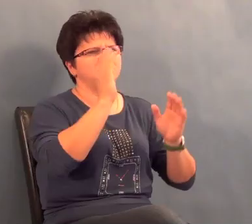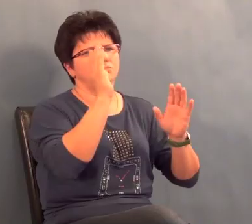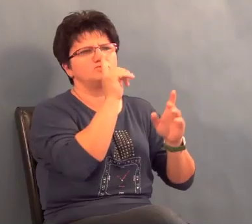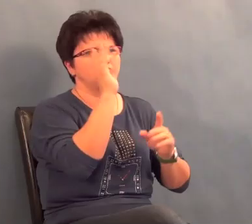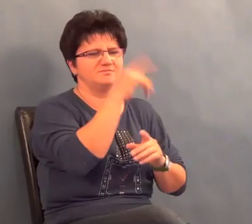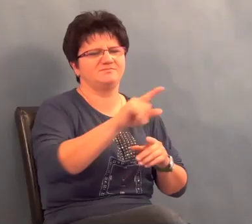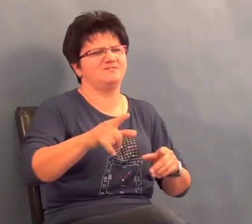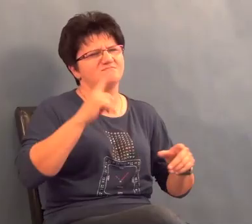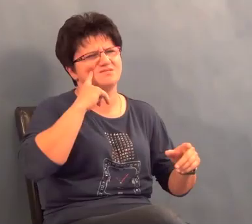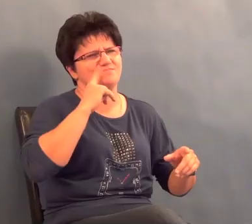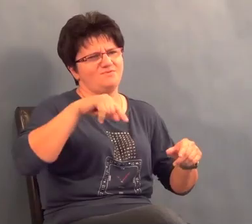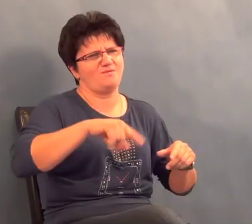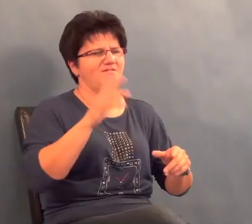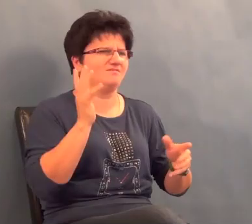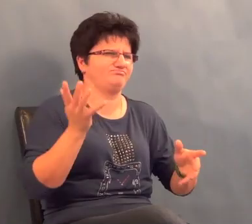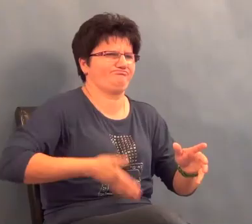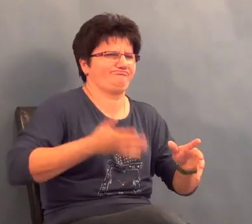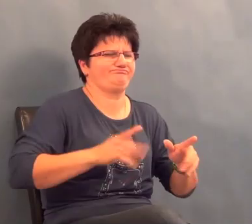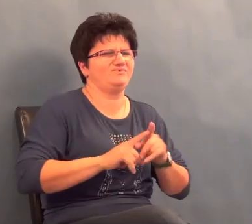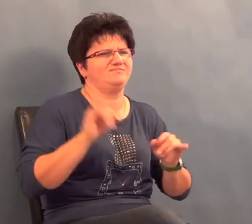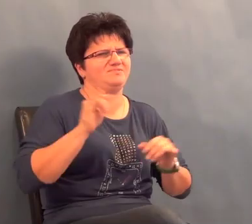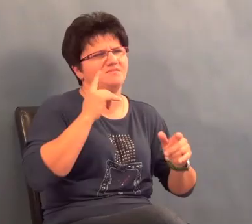A ci na dole bawią się, rozmawiają, migają, jak to na imprezie.